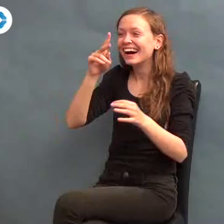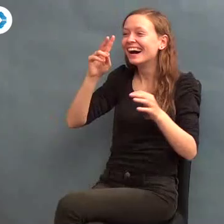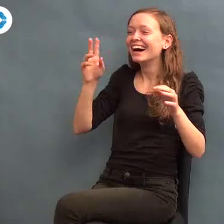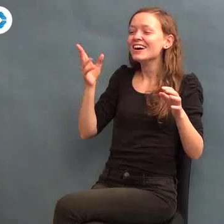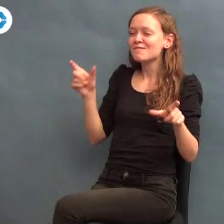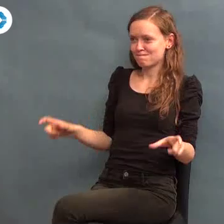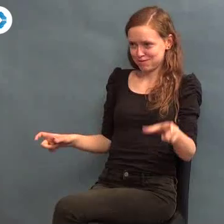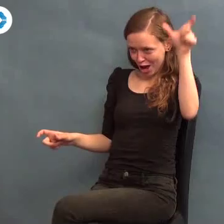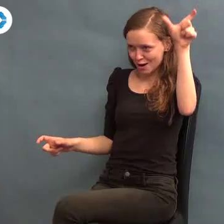Dwa wieżowce.